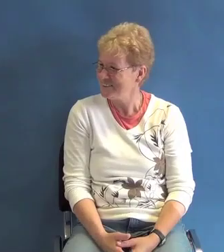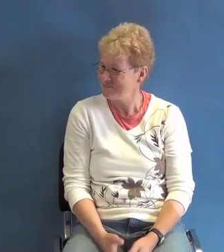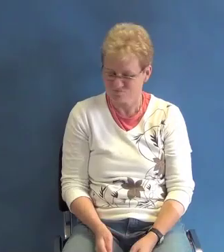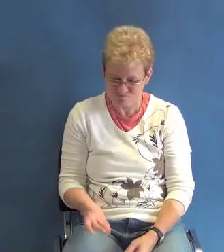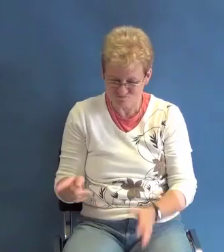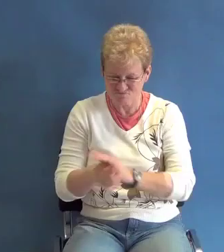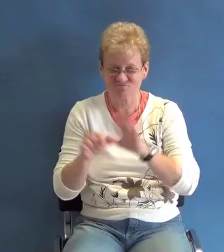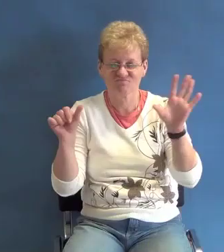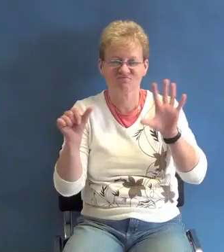Do szóstej.